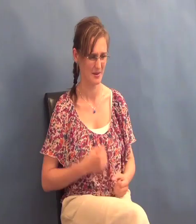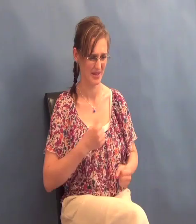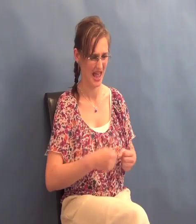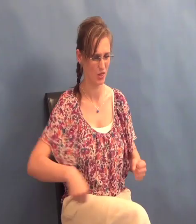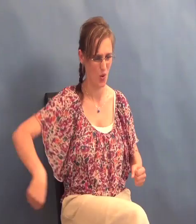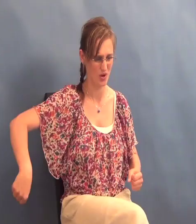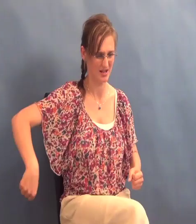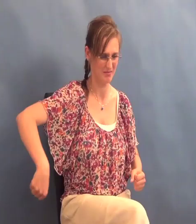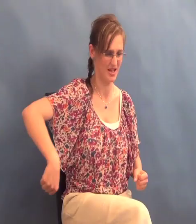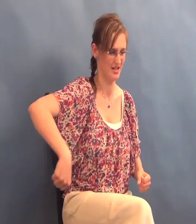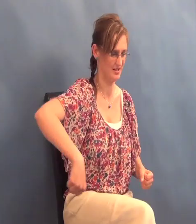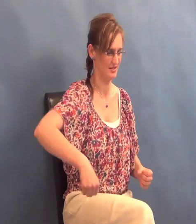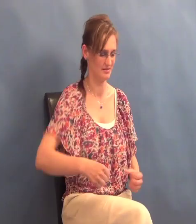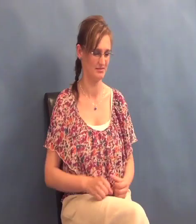Biega z torbą w ręku.